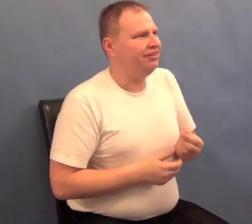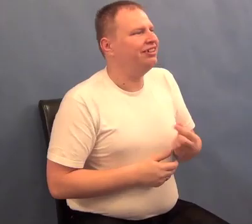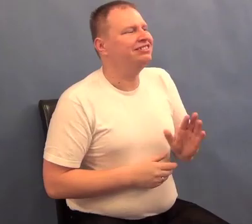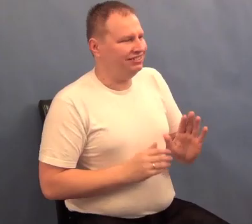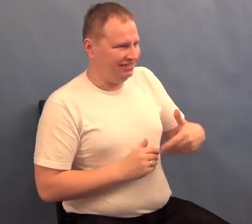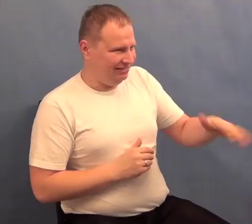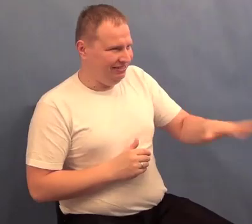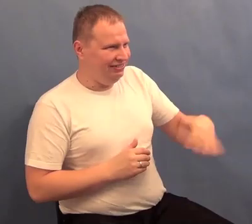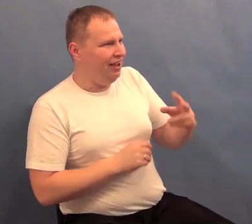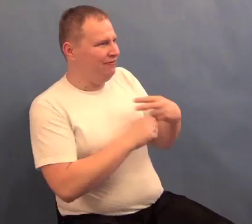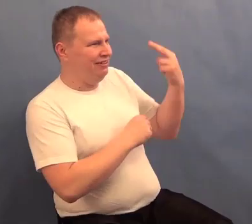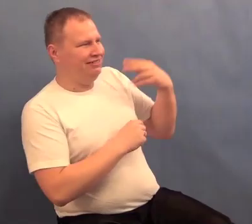On nie chciał wziąć pieniędzy, bo policjant na niego patrzył.